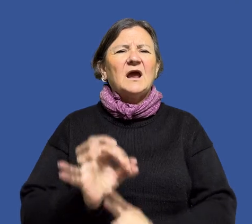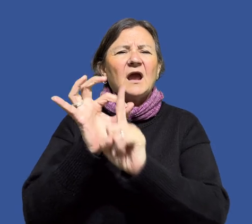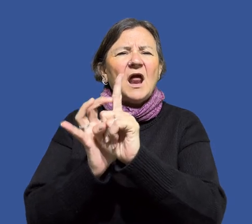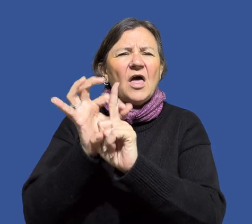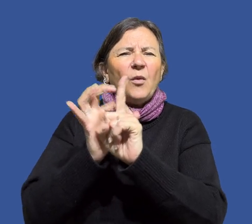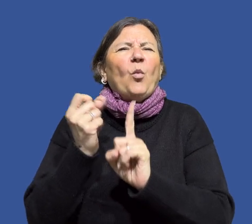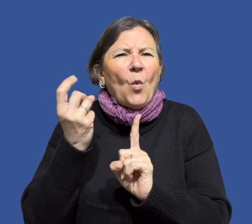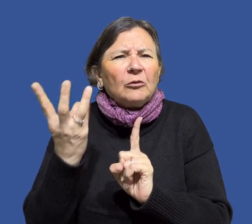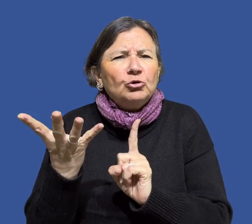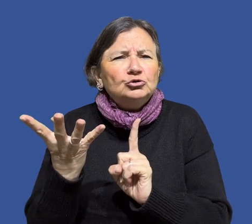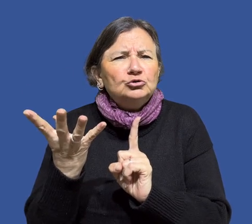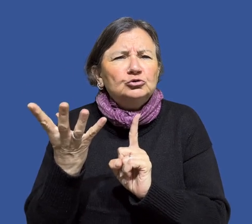Quants graus tens?